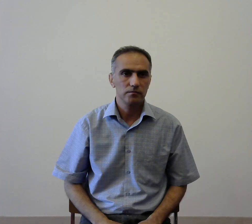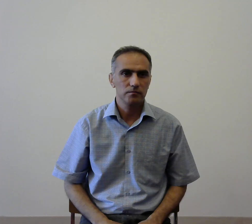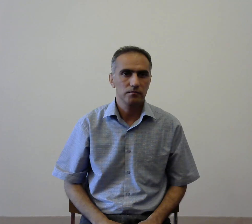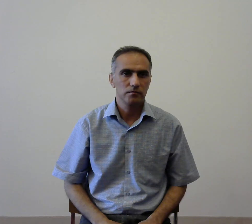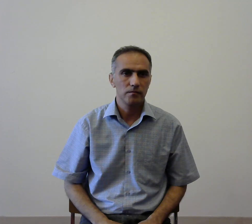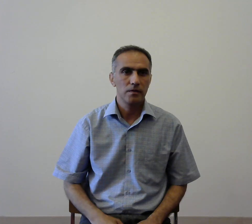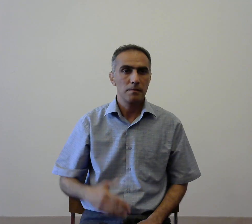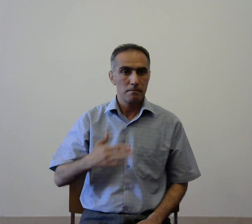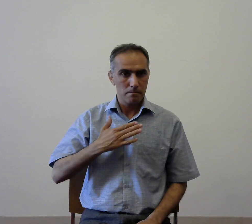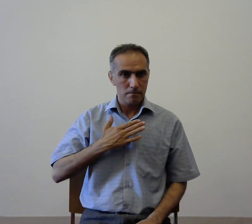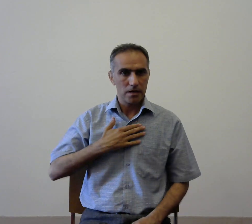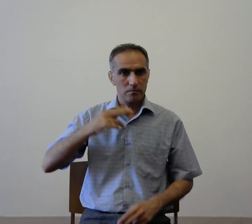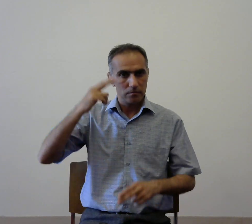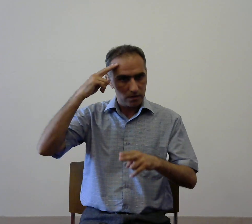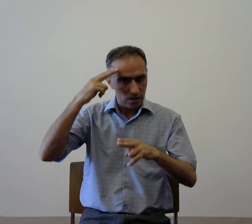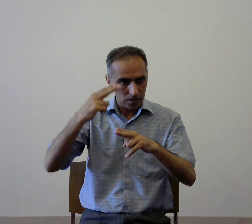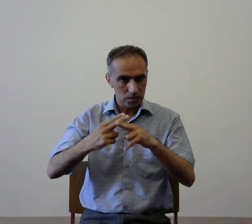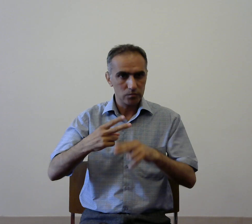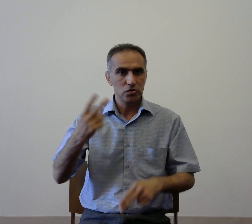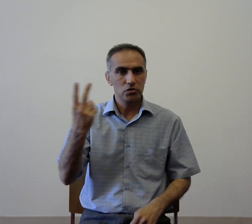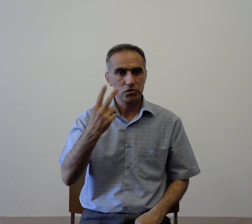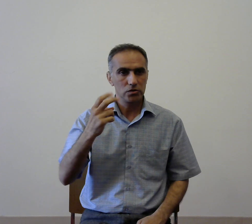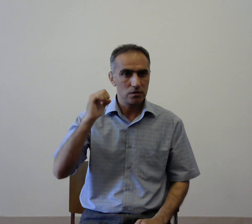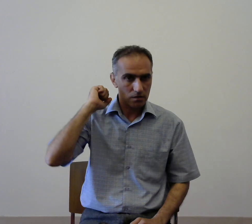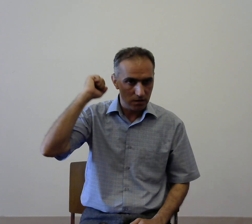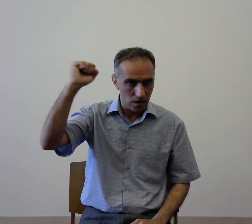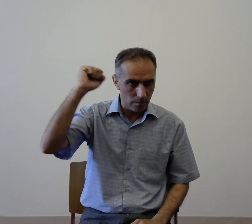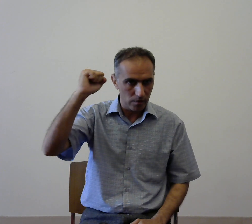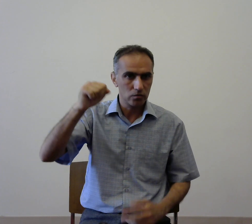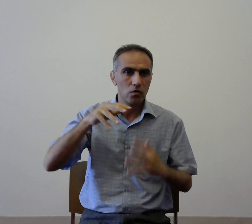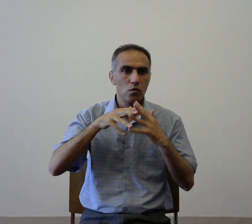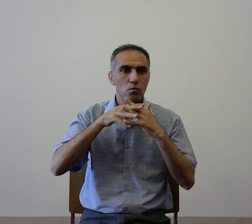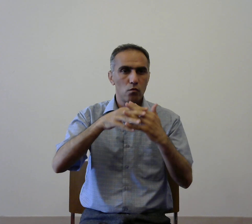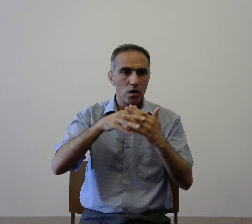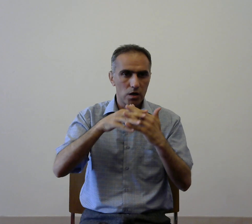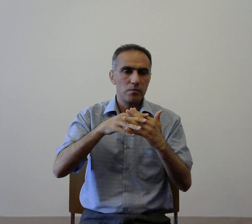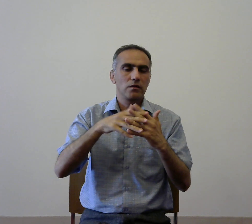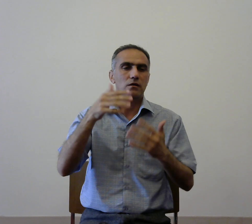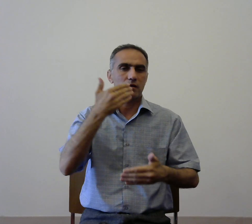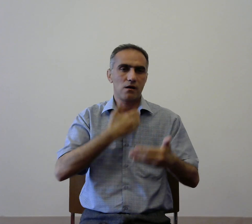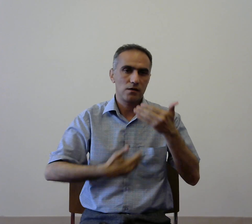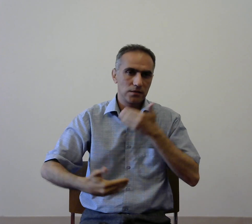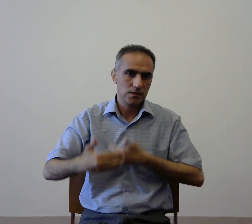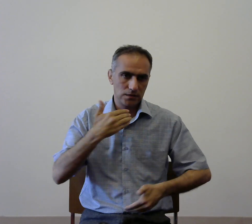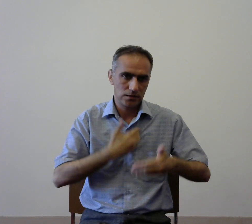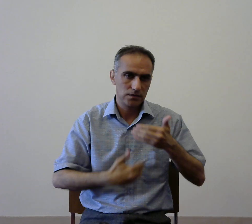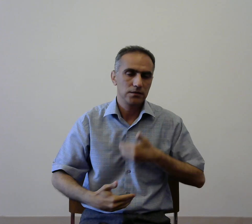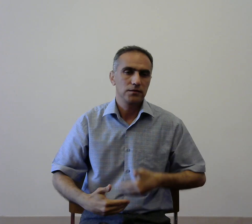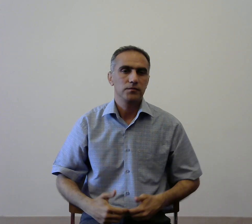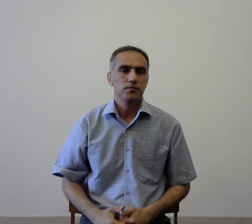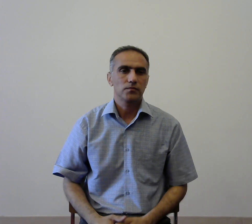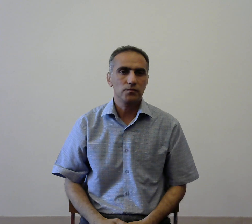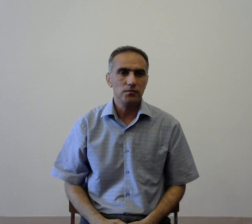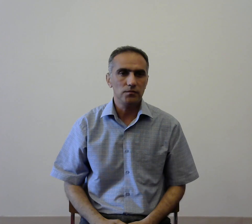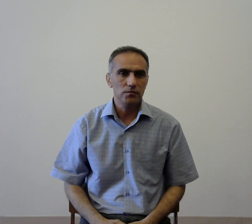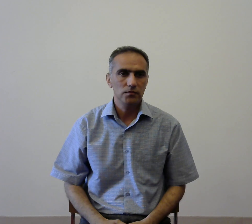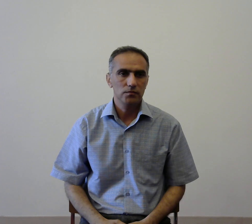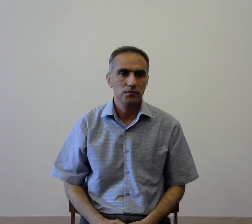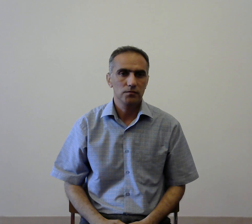Mənim qardaşım 2-ci Qarabağ müharibəsinin qazisidir